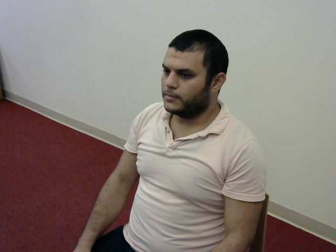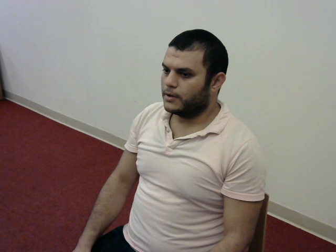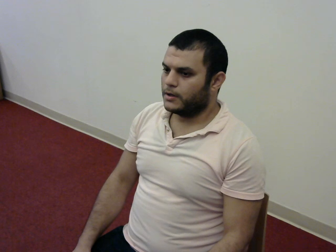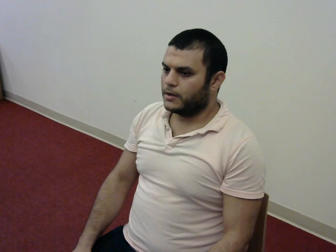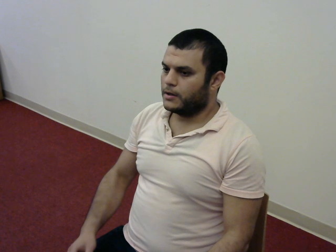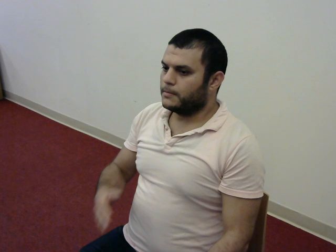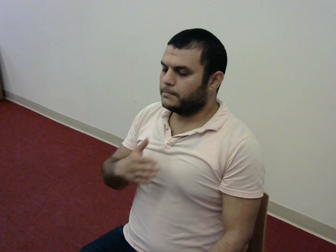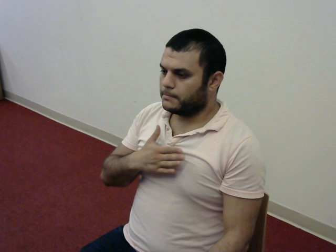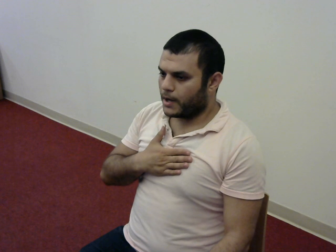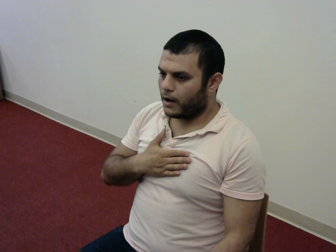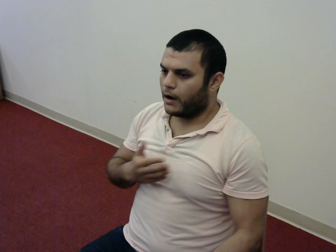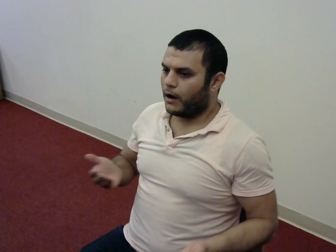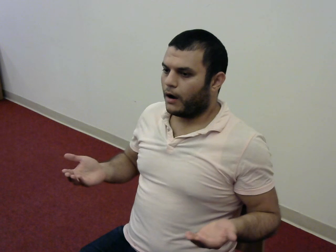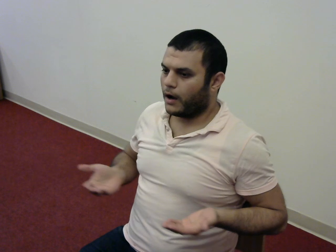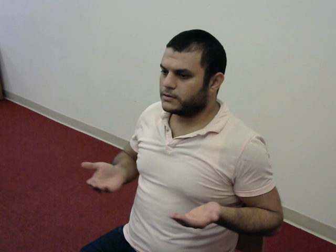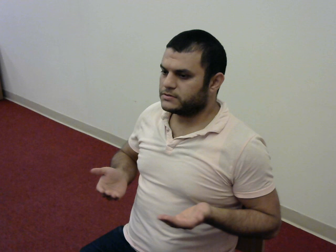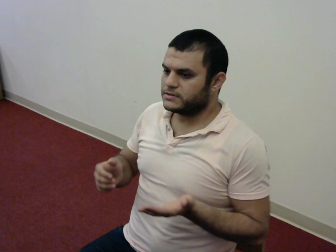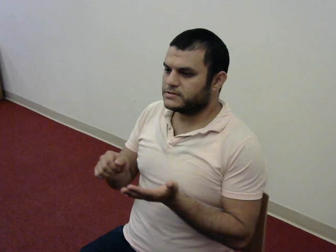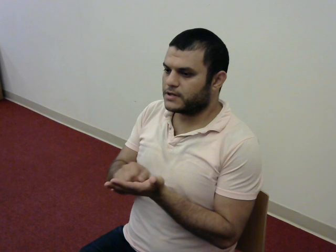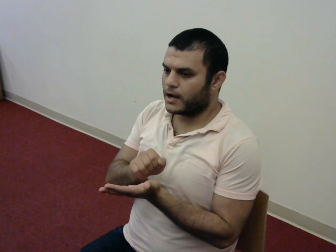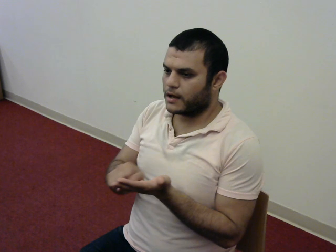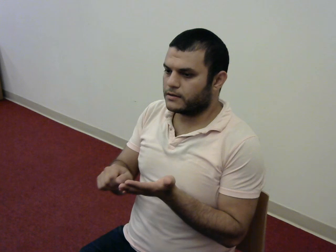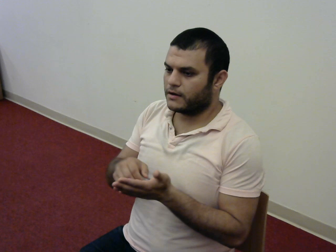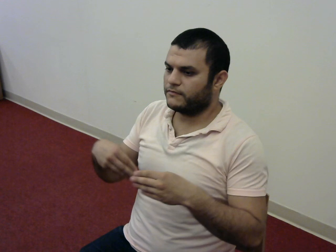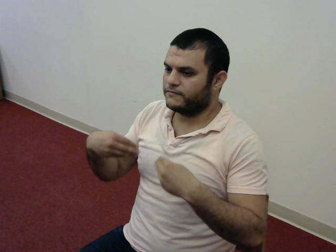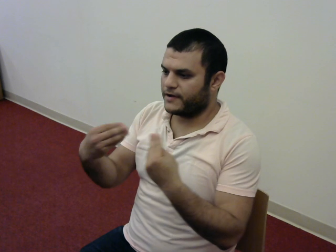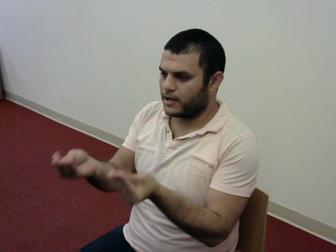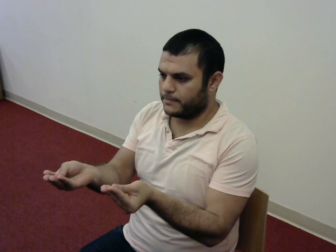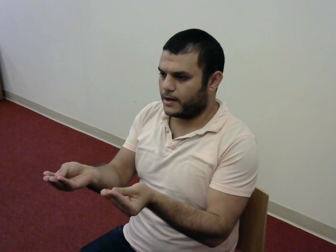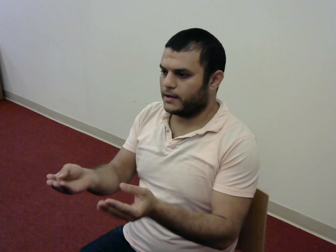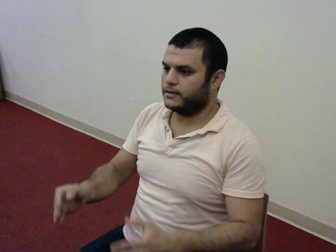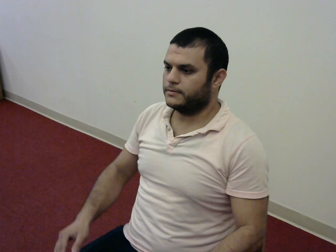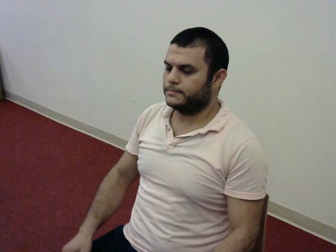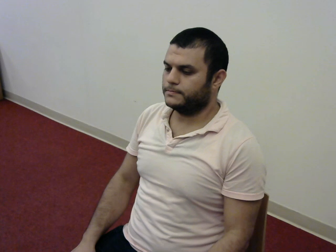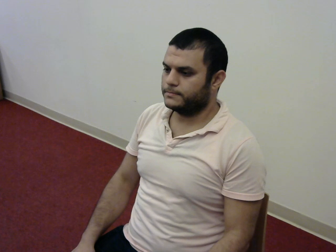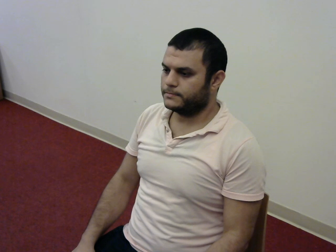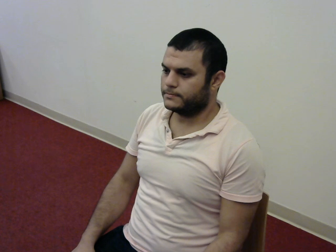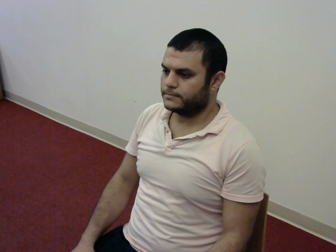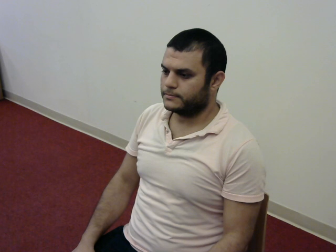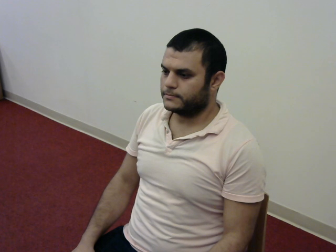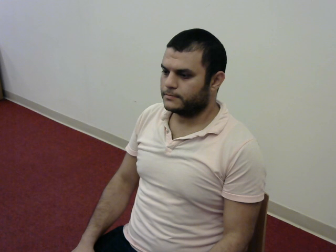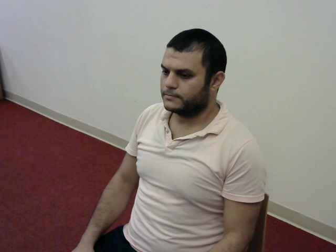Mən hansı sənədləri verməliyəm?